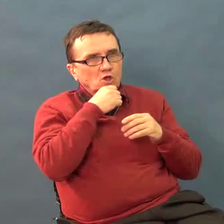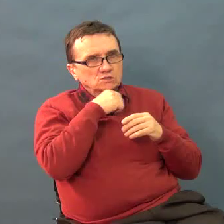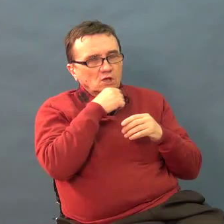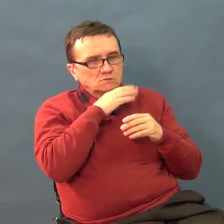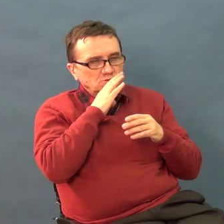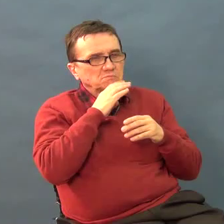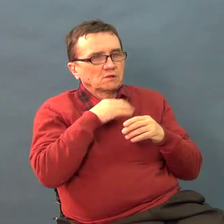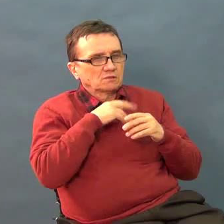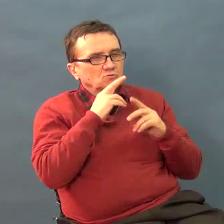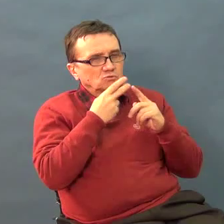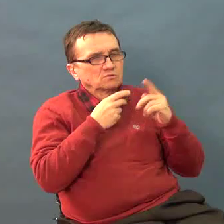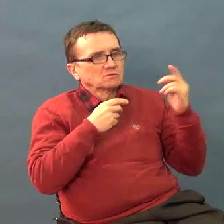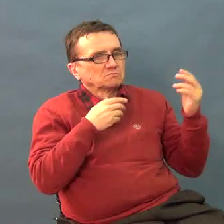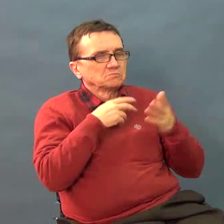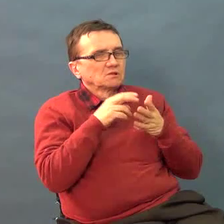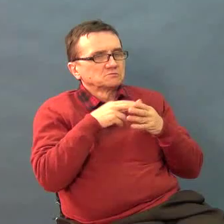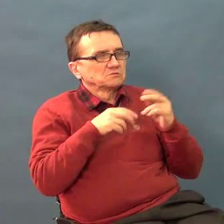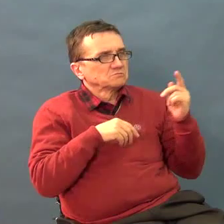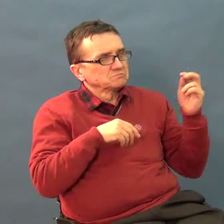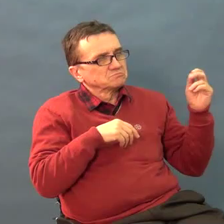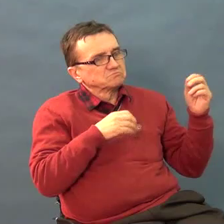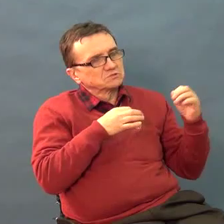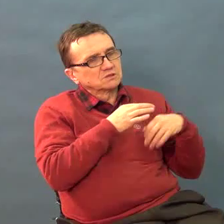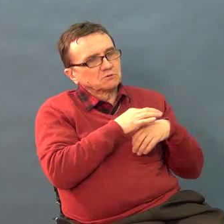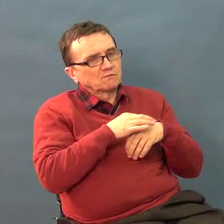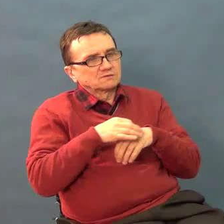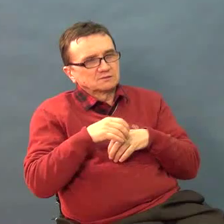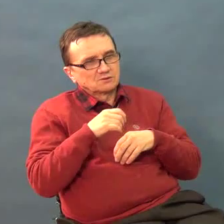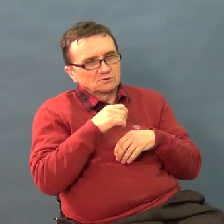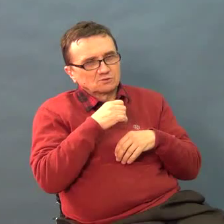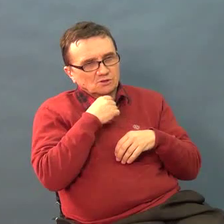Potem ktoś drugi prowadzi kozę.